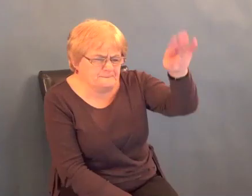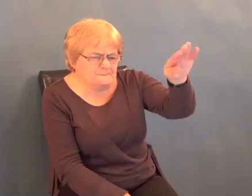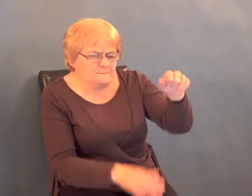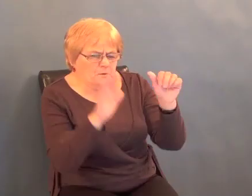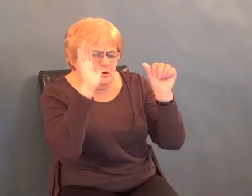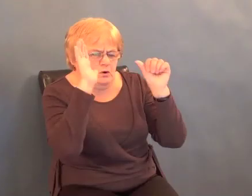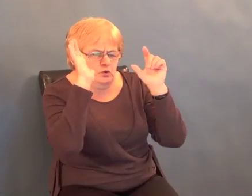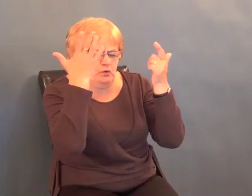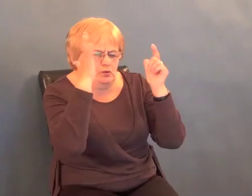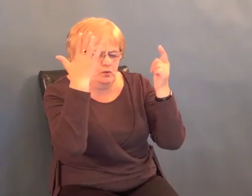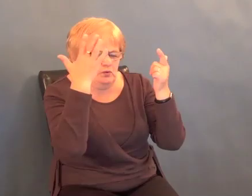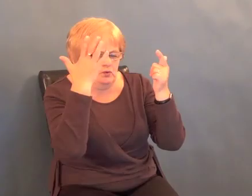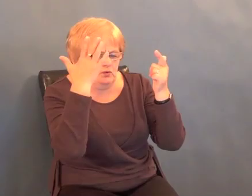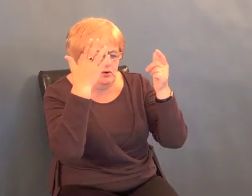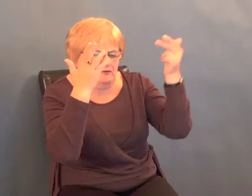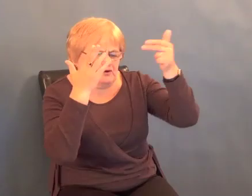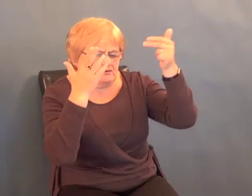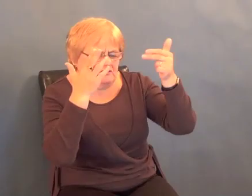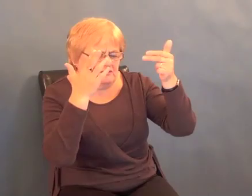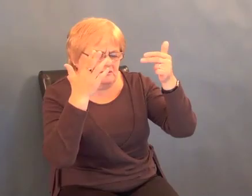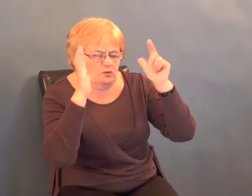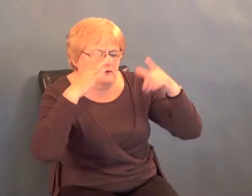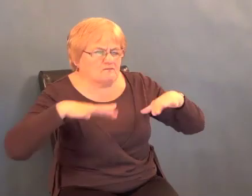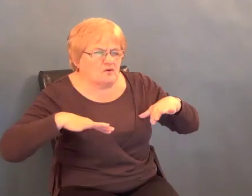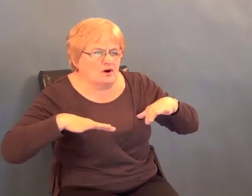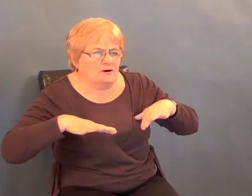Siódmy w niedzielę jest wolny.